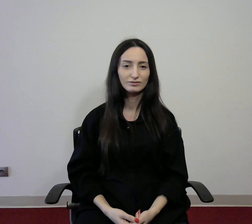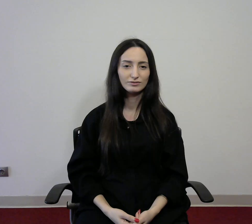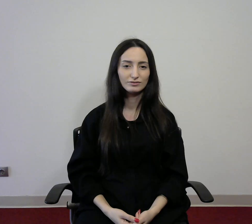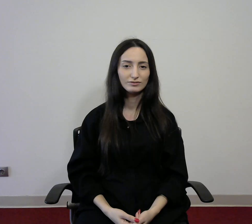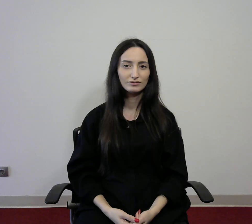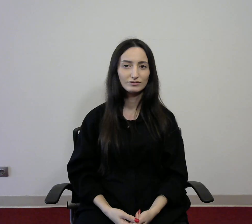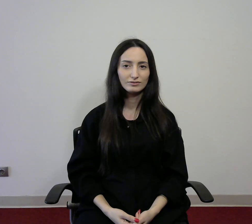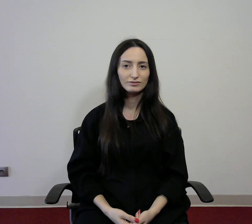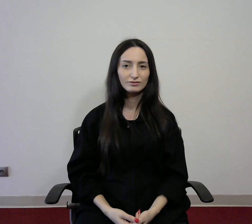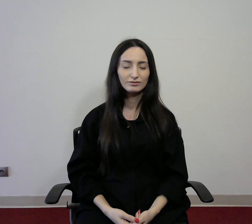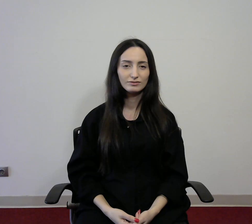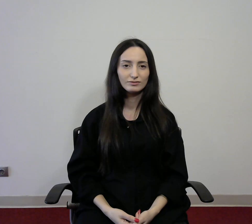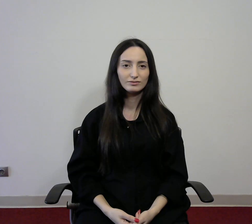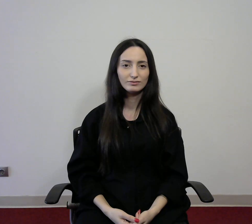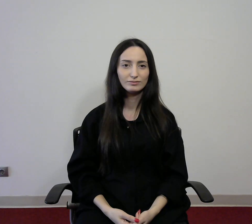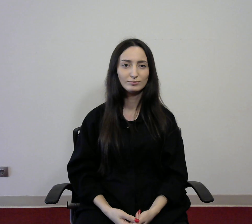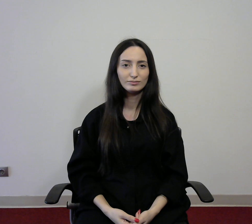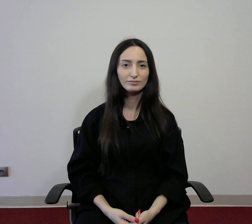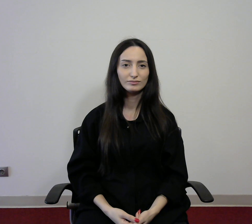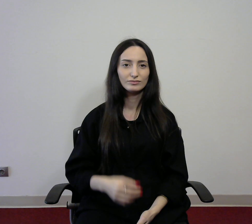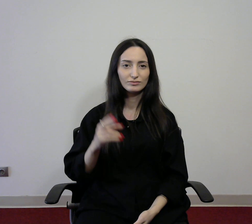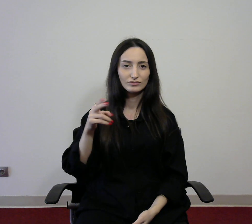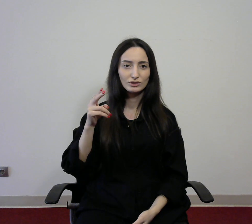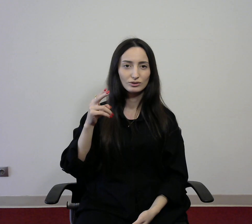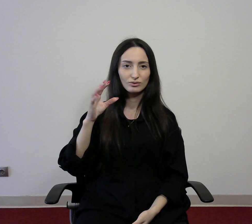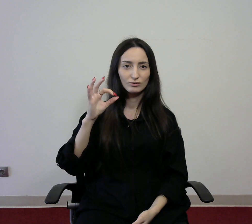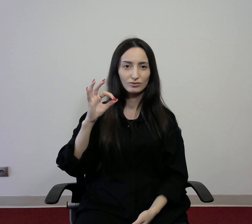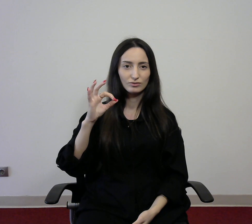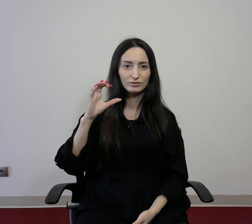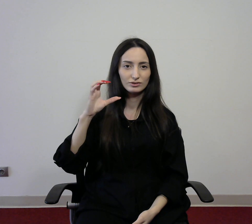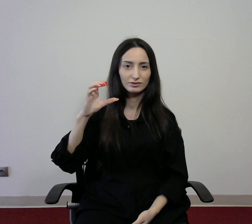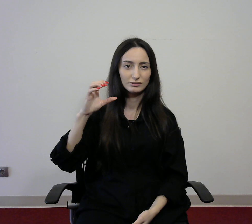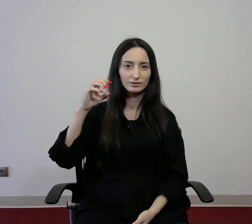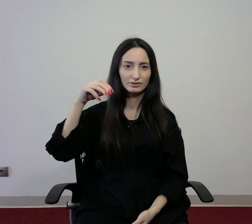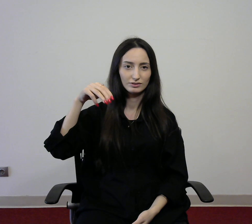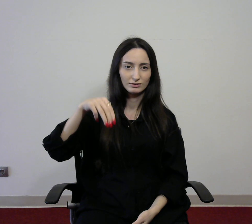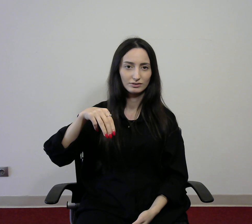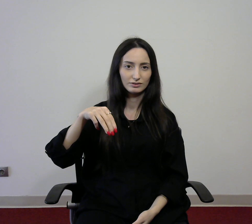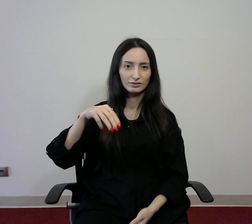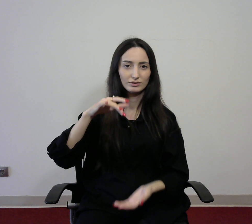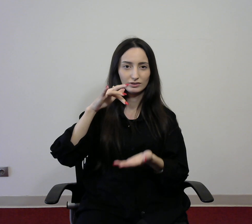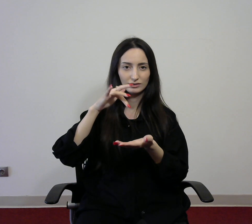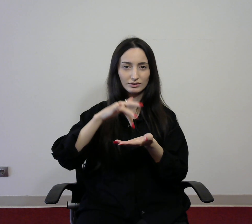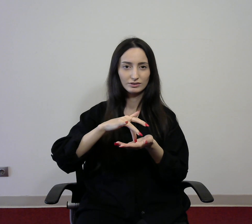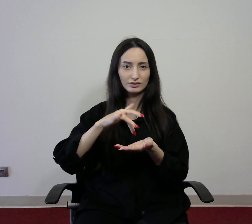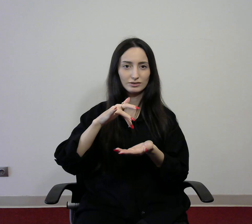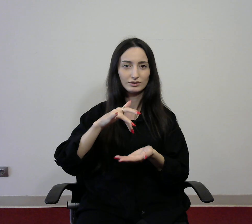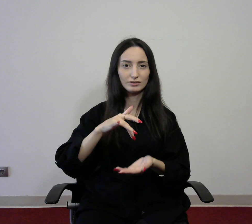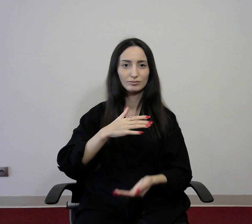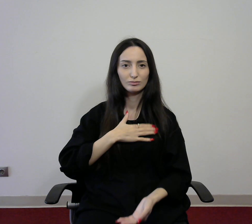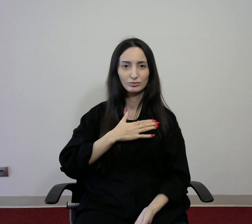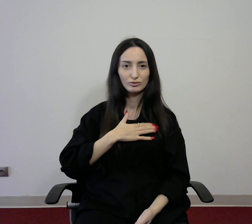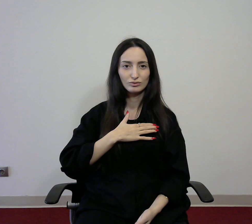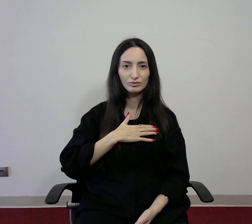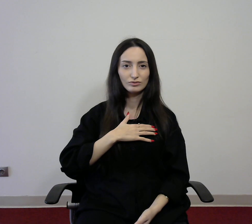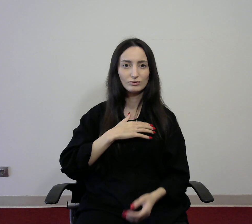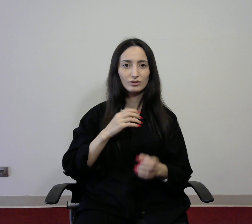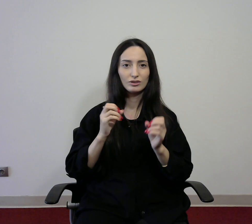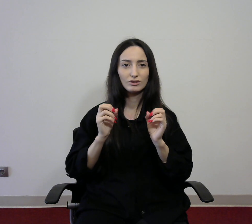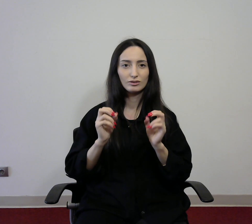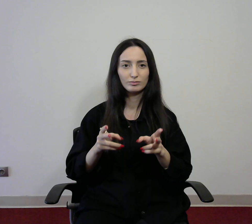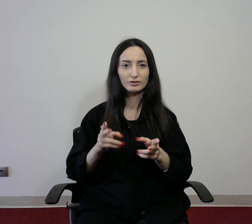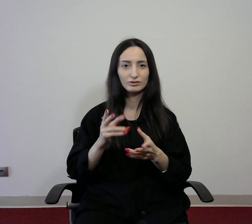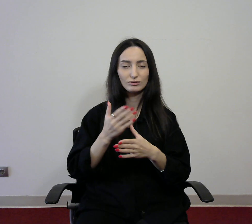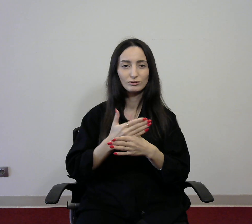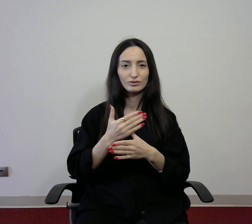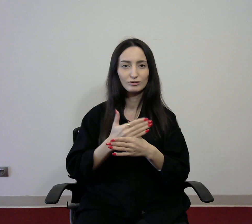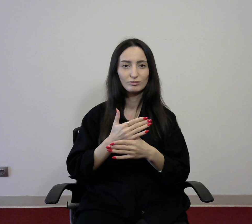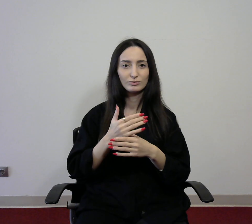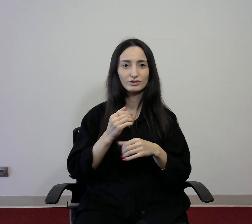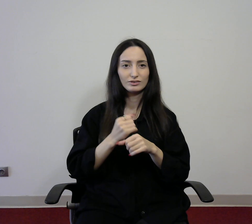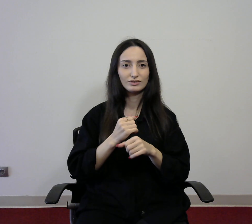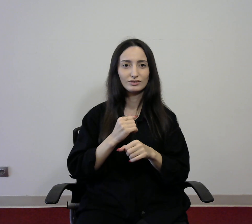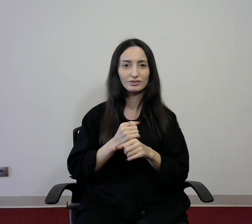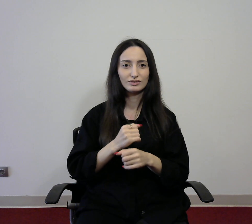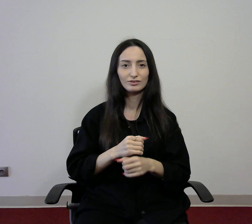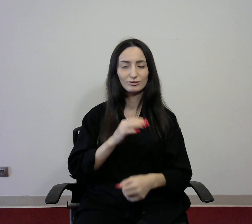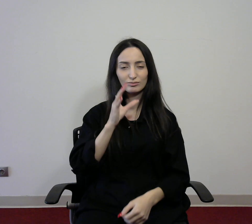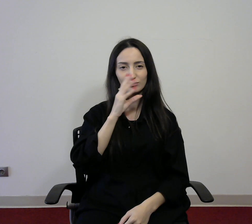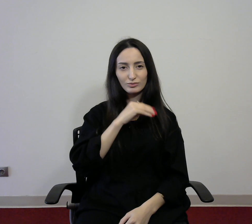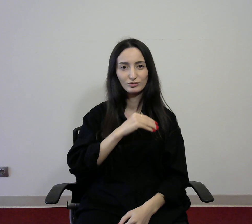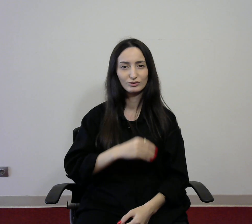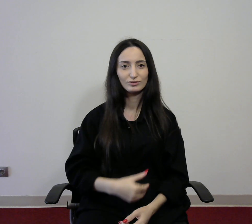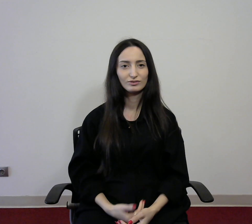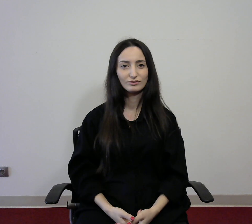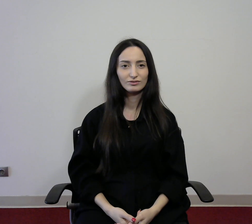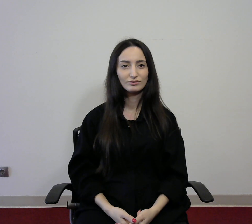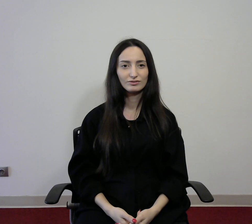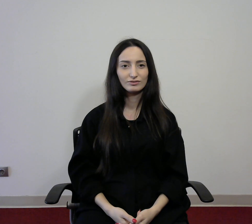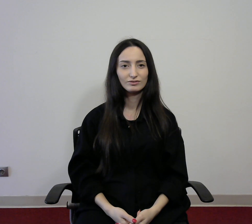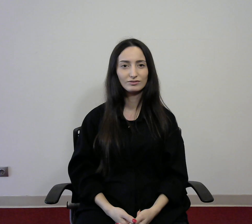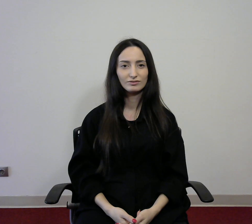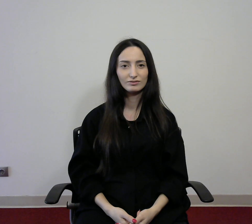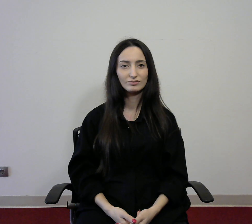DOST Mərkəzlərində iş saatı,qrafiki necədir?